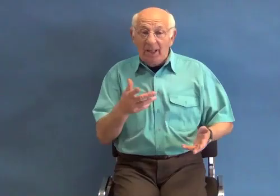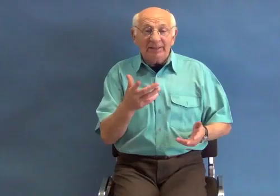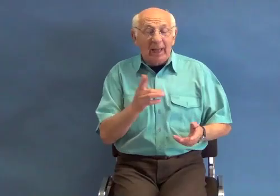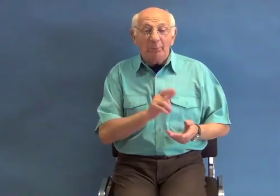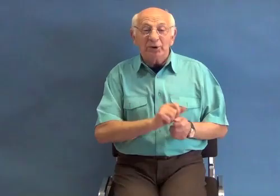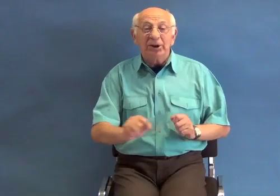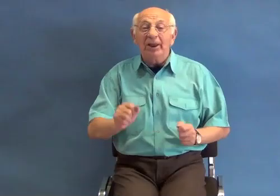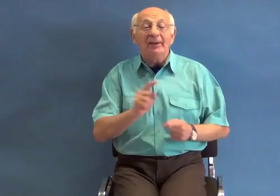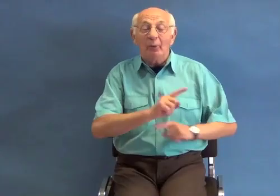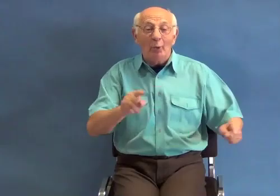Nie przy nich.